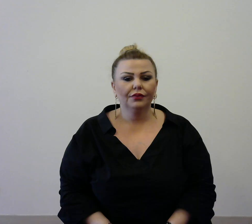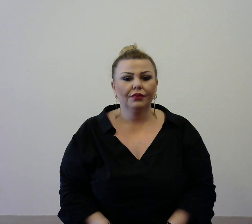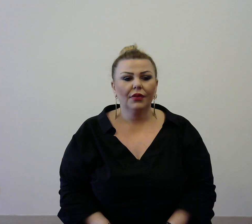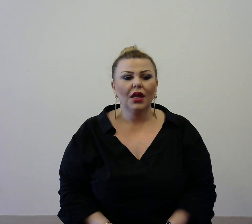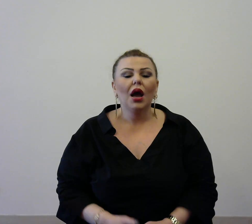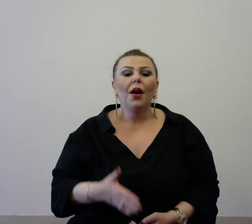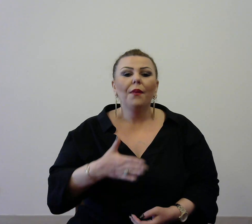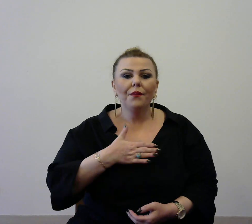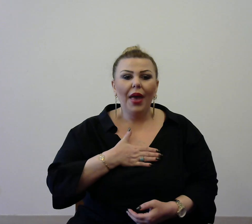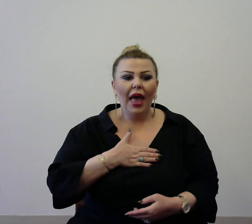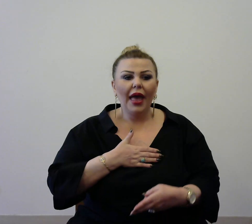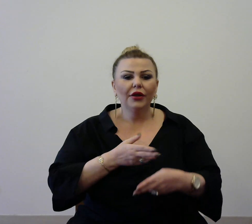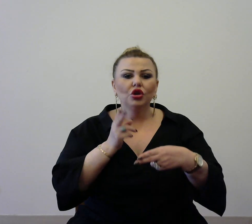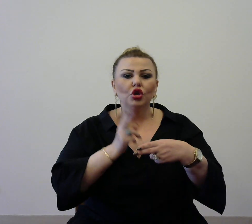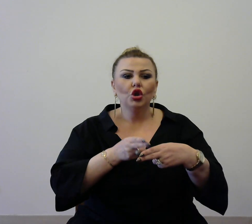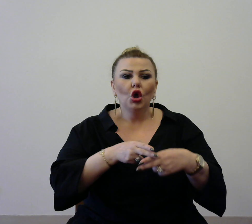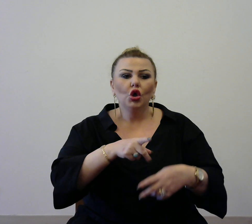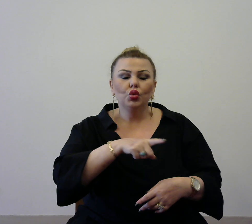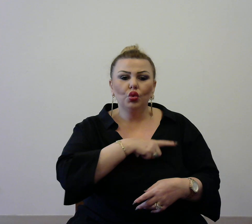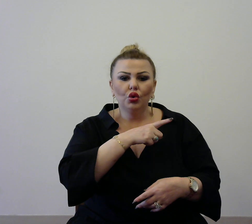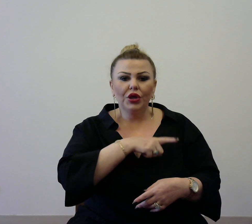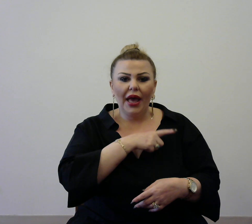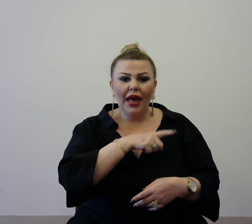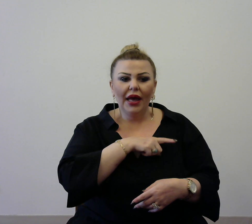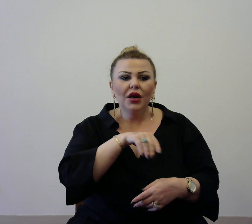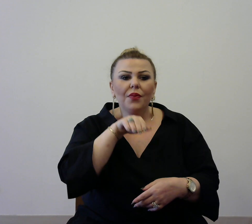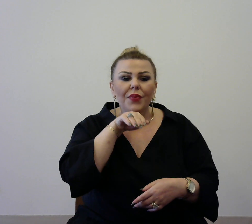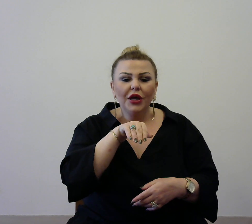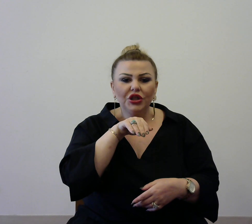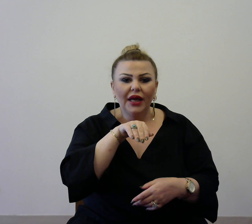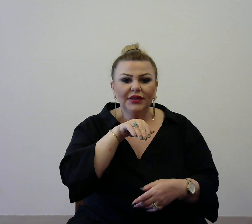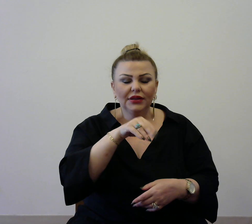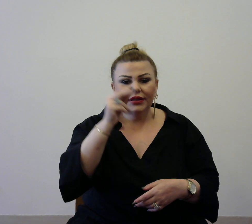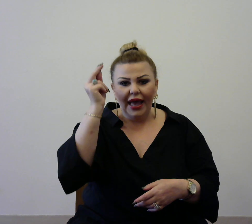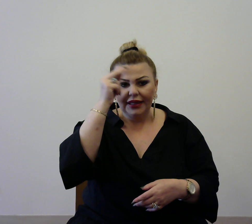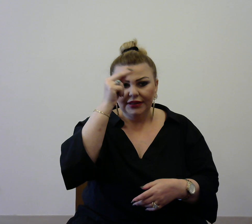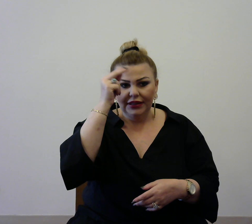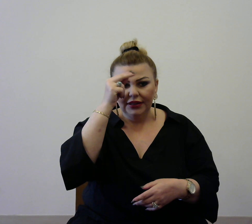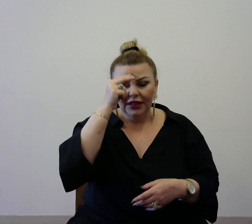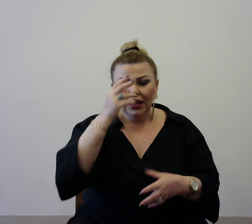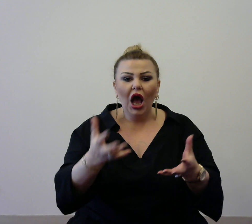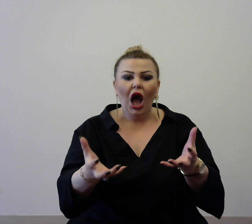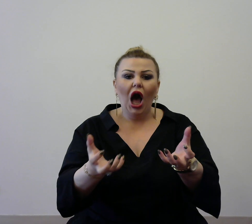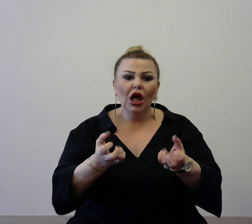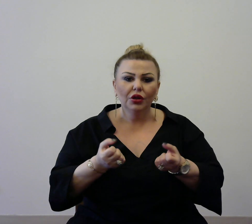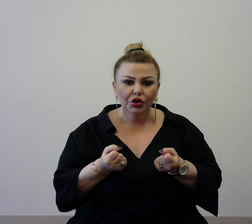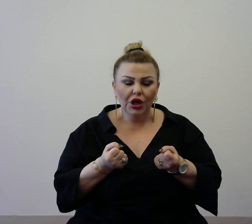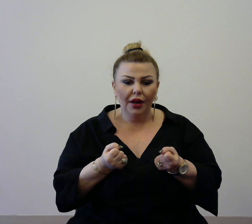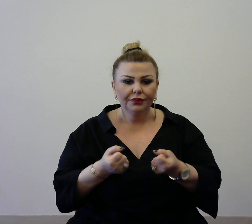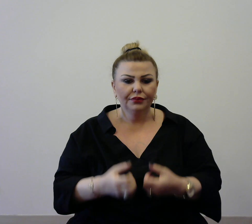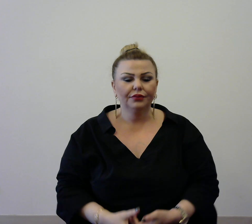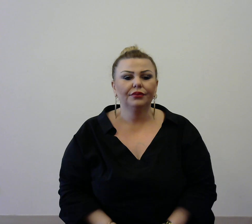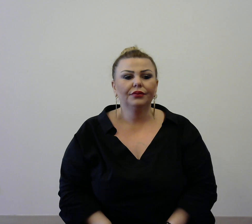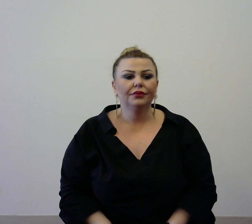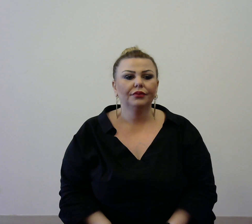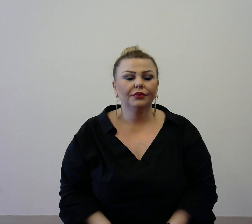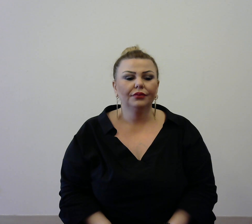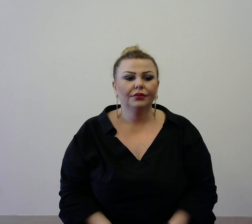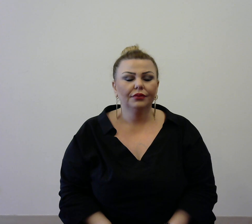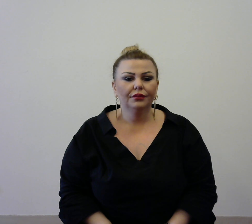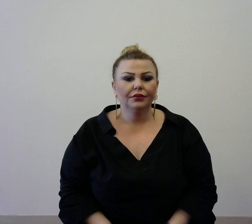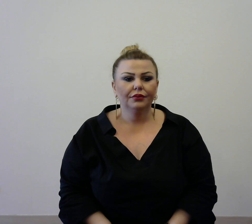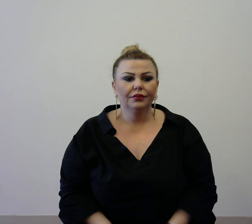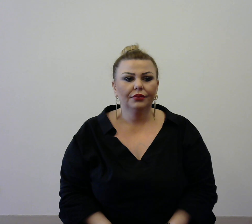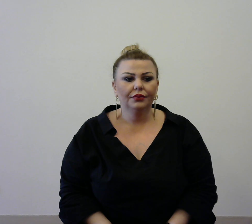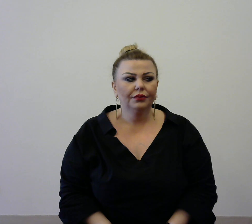Mən dülgər peşəsinin təhsilini almışam